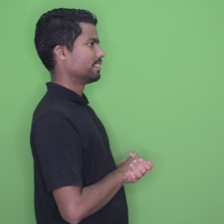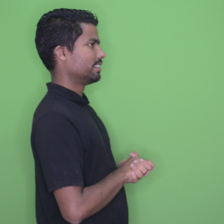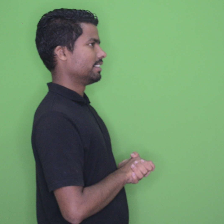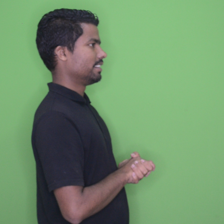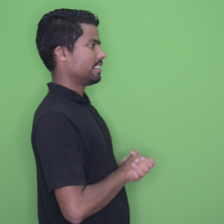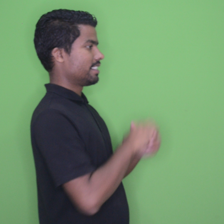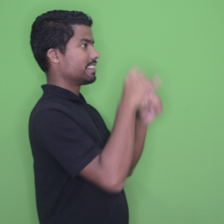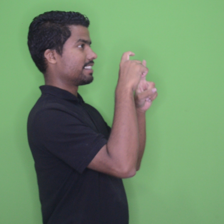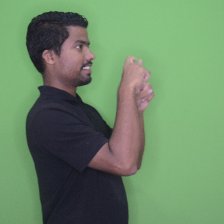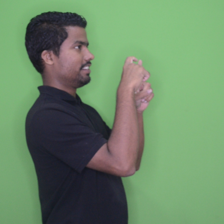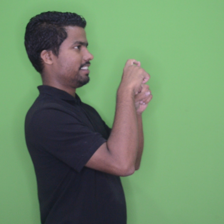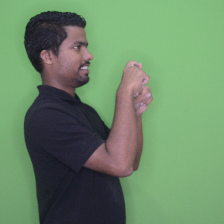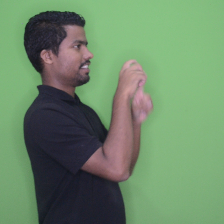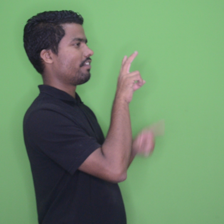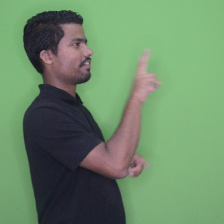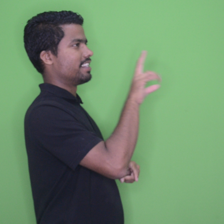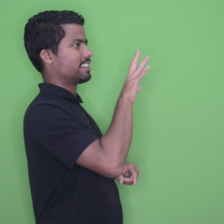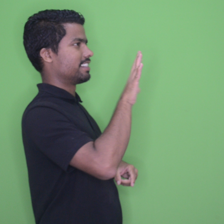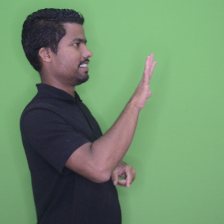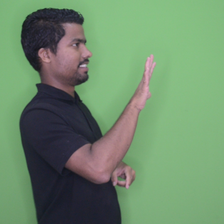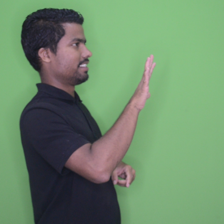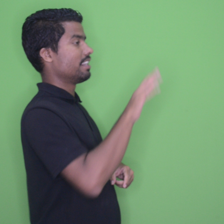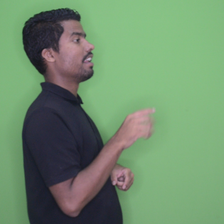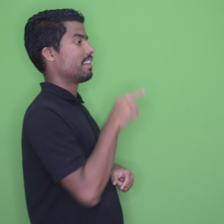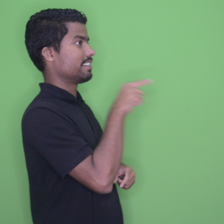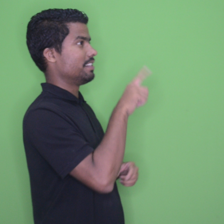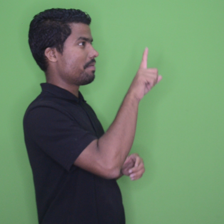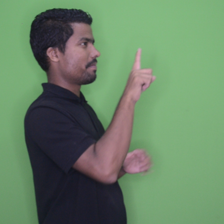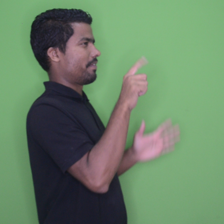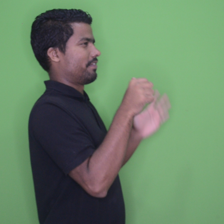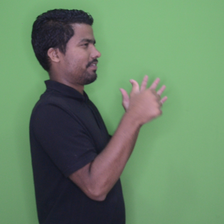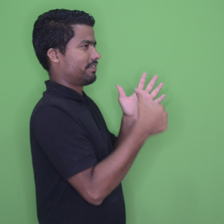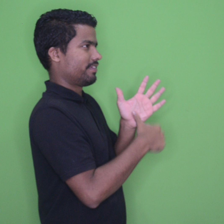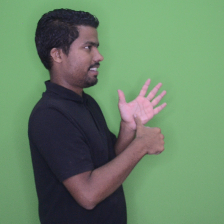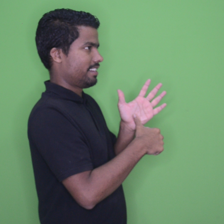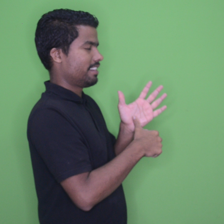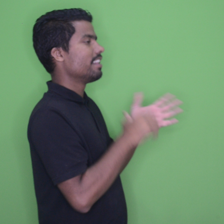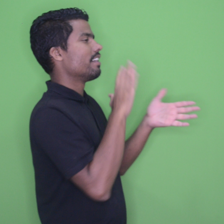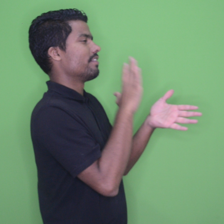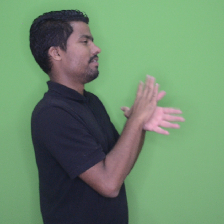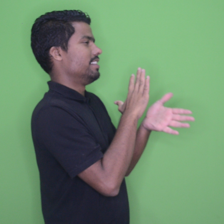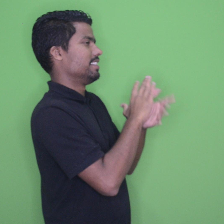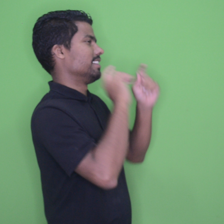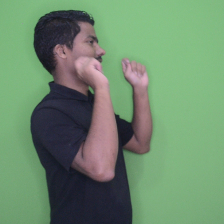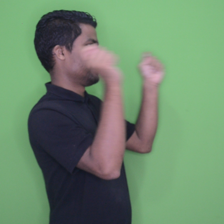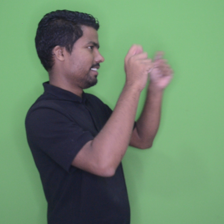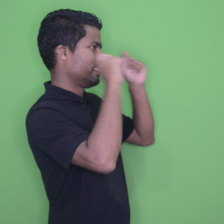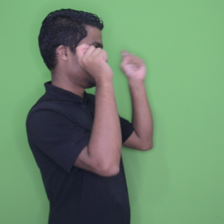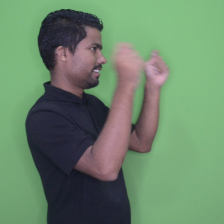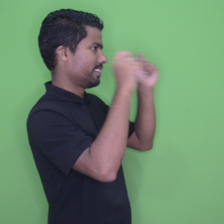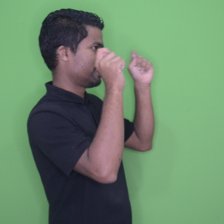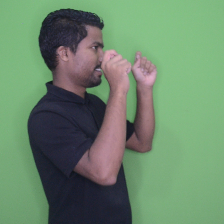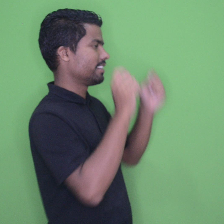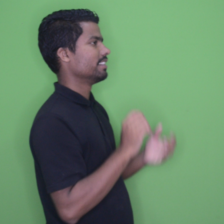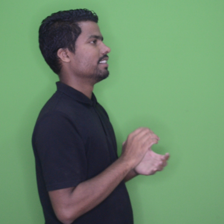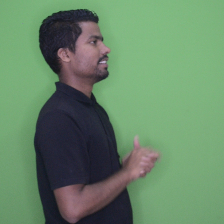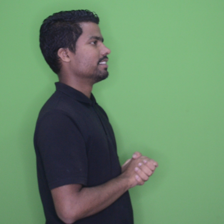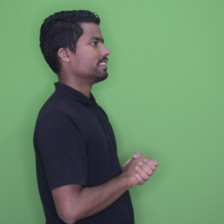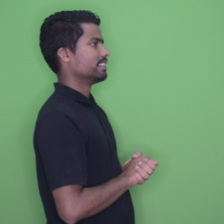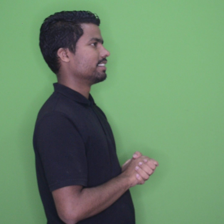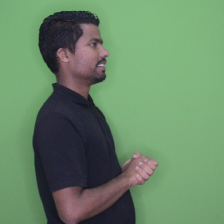christmas is a month of celebration